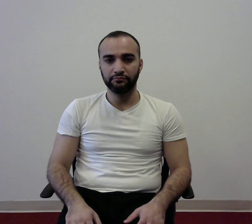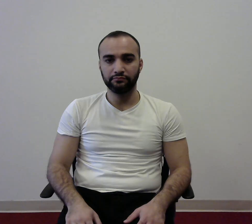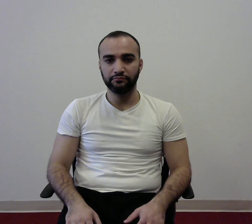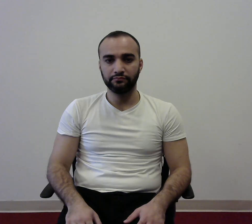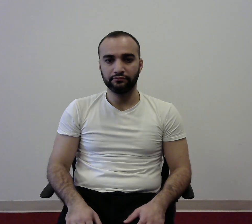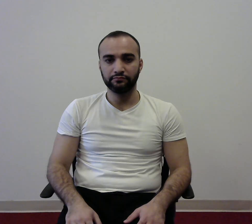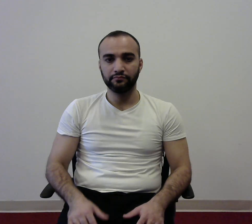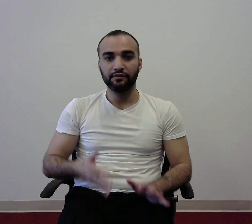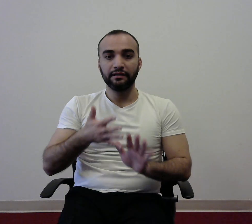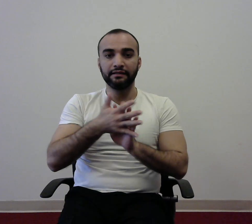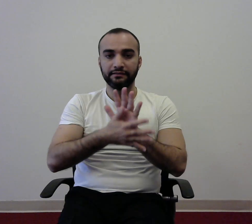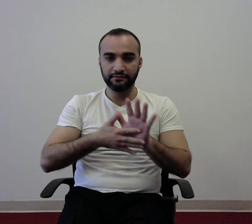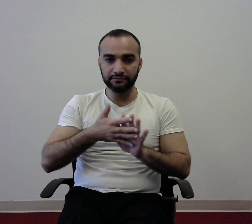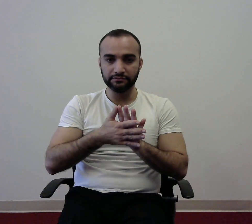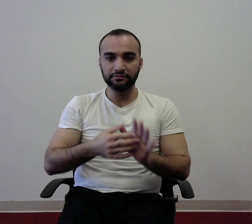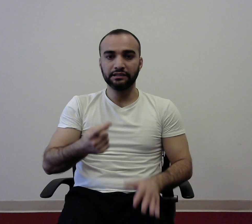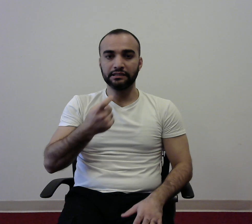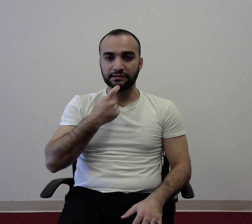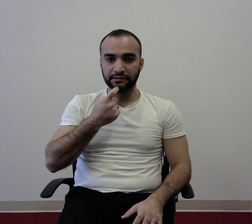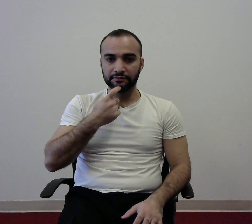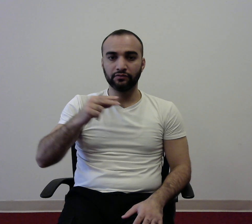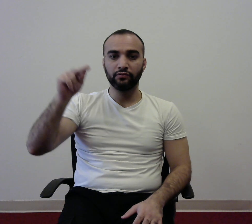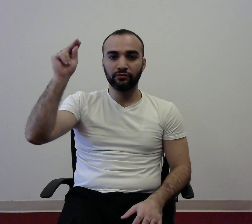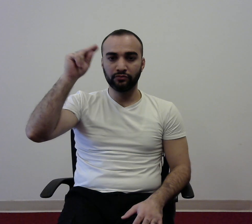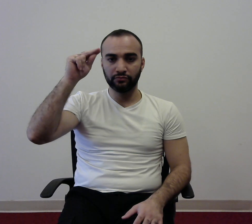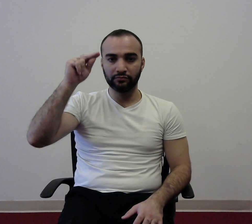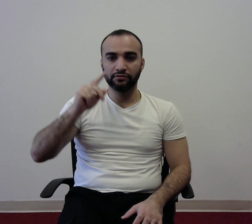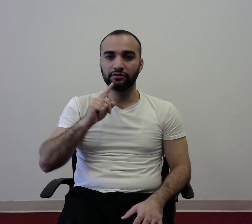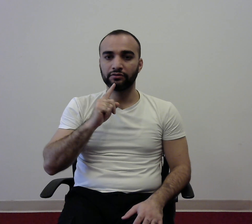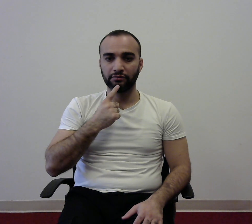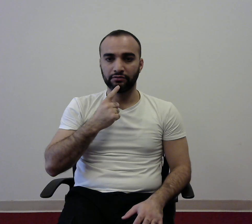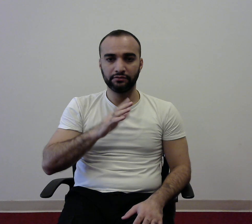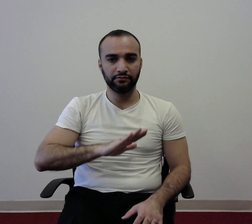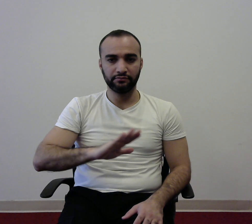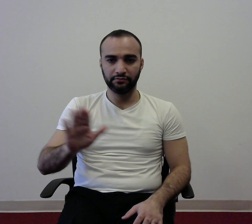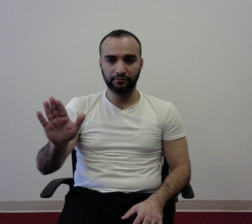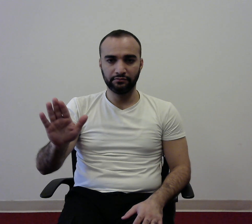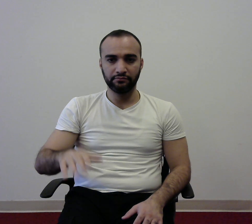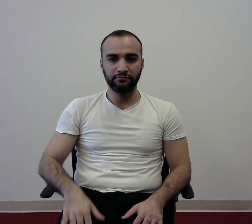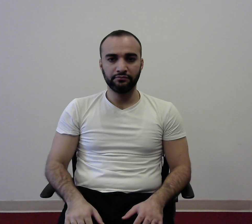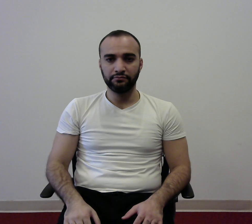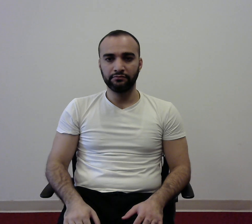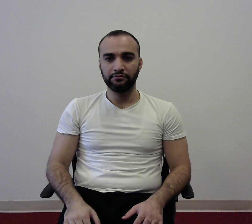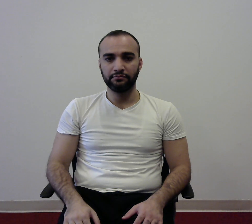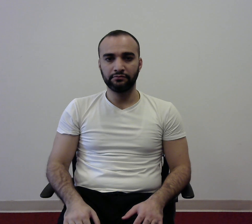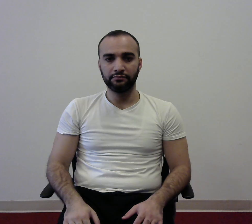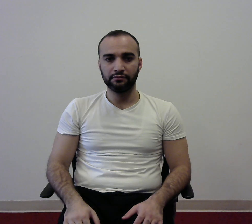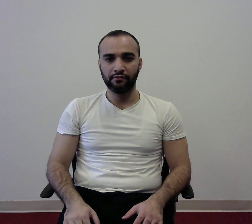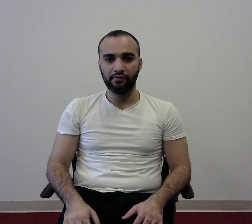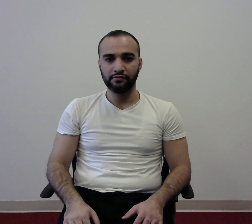İşarə dilini öyrənmək çətin deyil